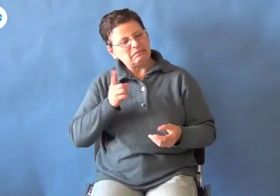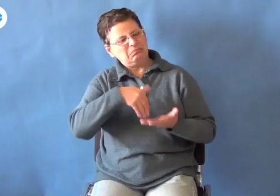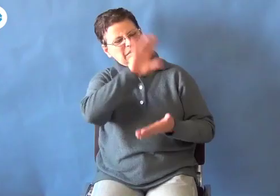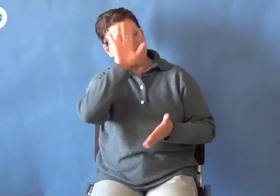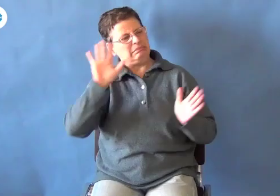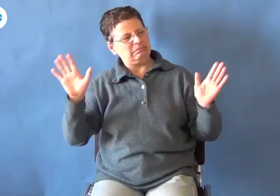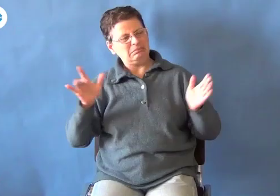Zakaz, odmowa.